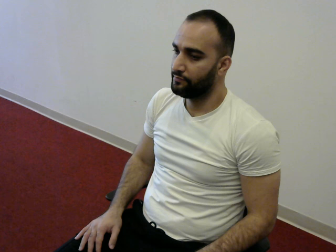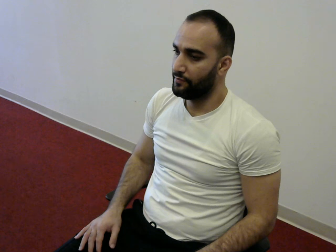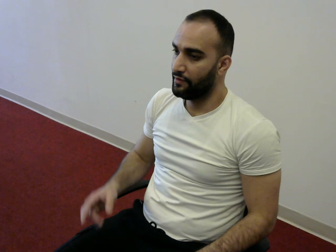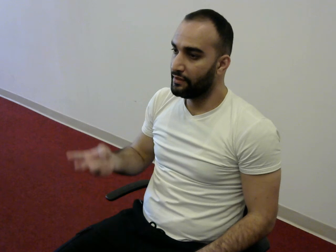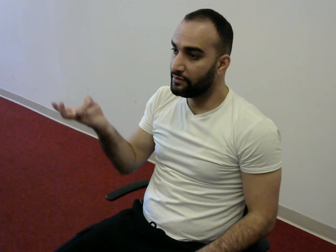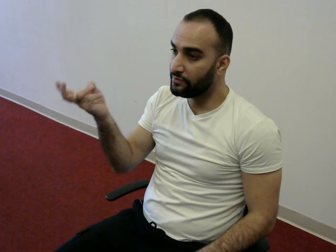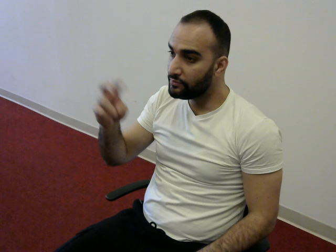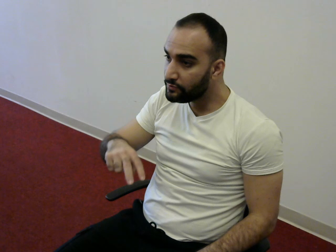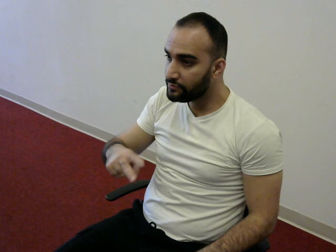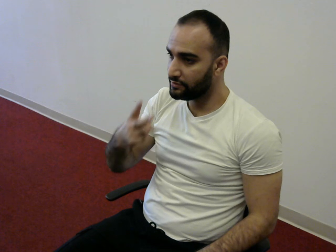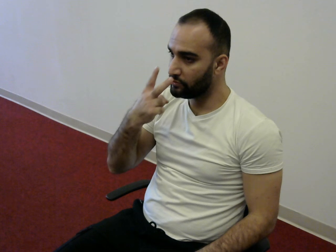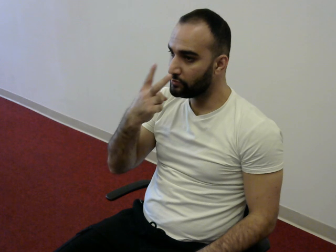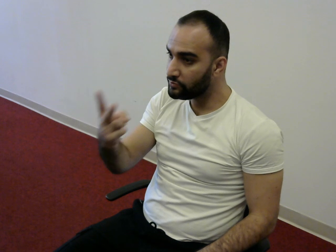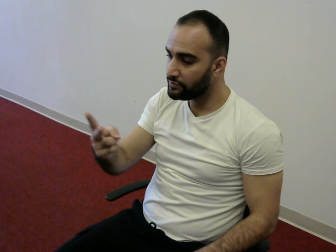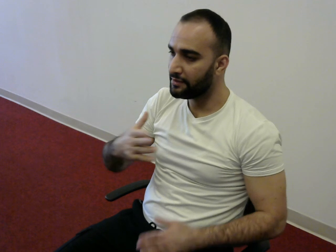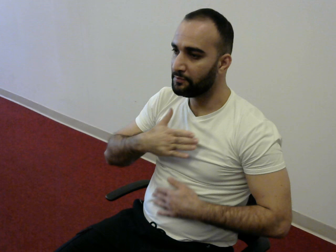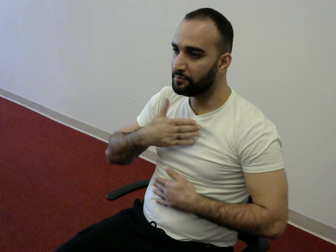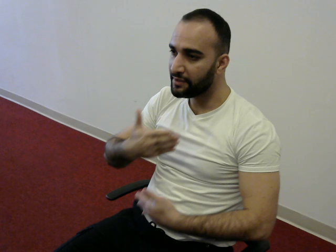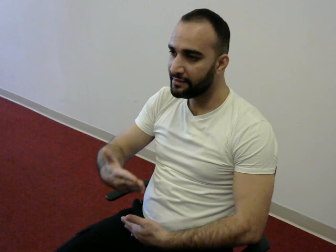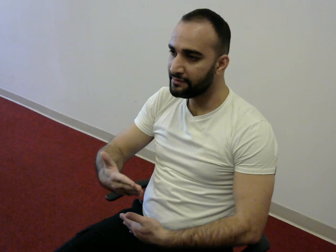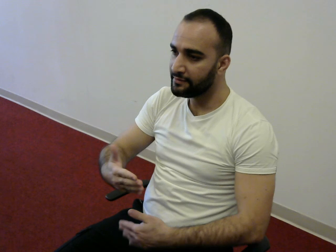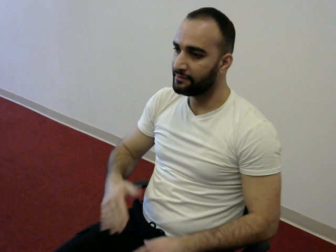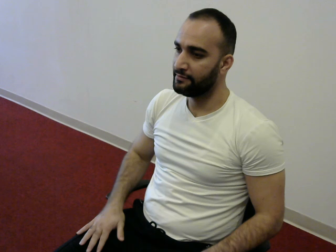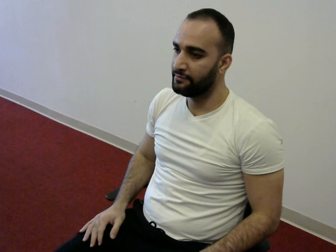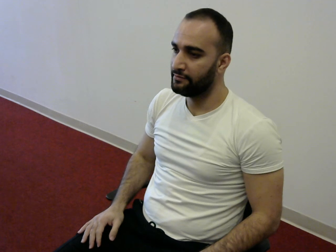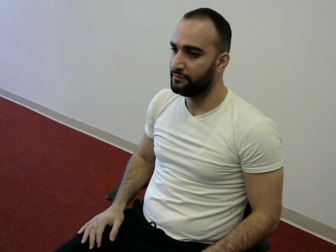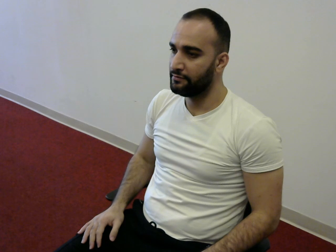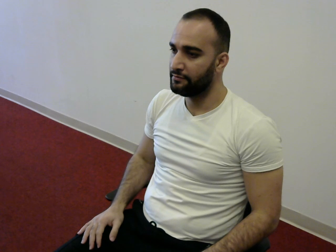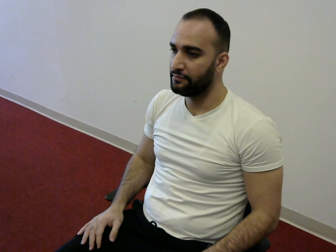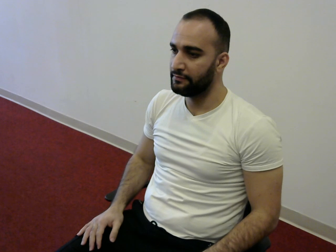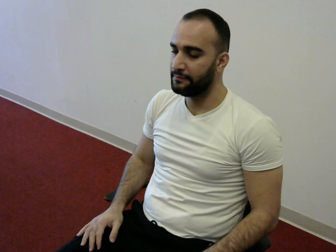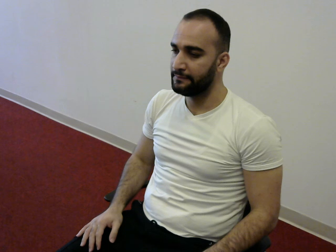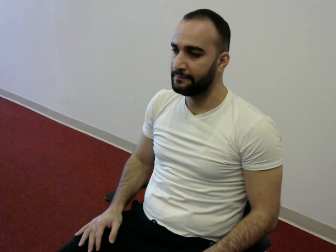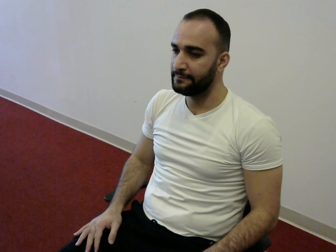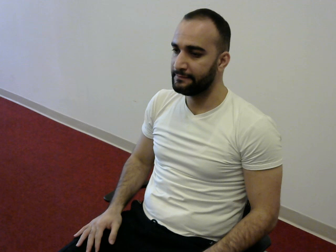Gəldiyinizə görə minnətdaram